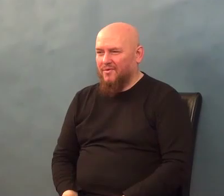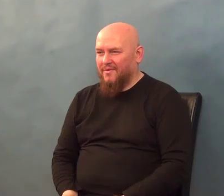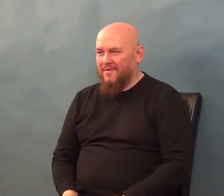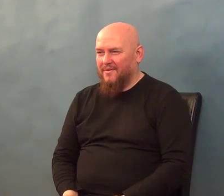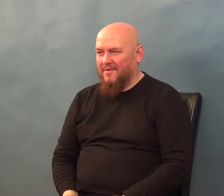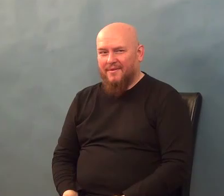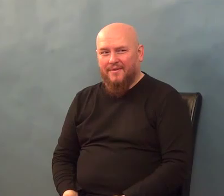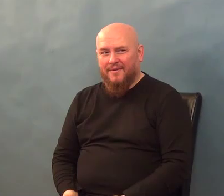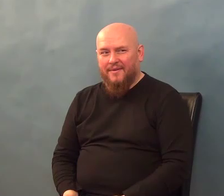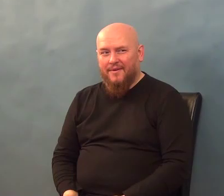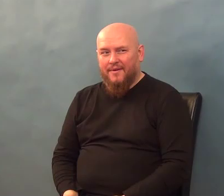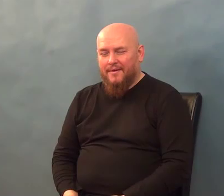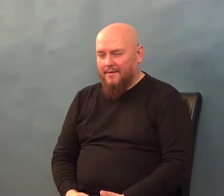Wyjeżdżam do dziadka na wieś.